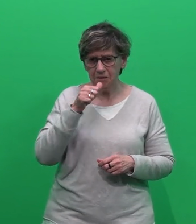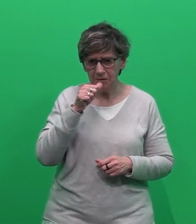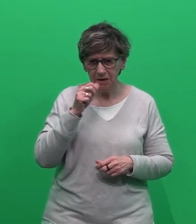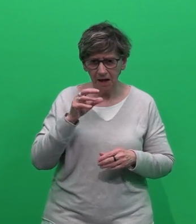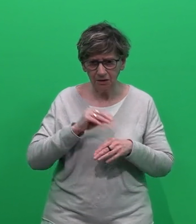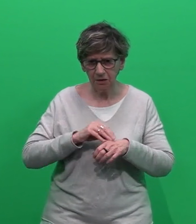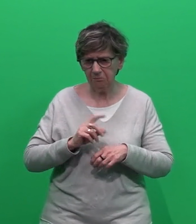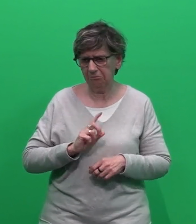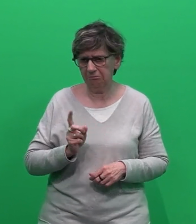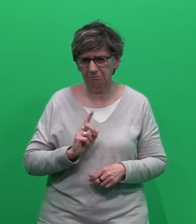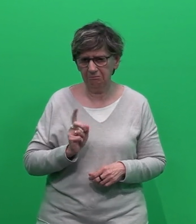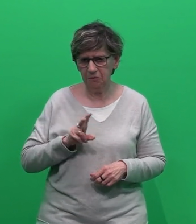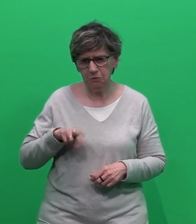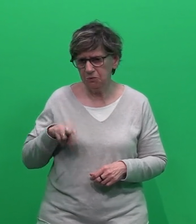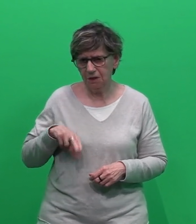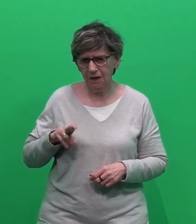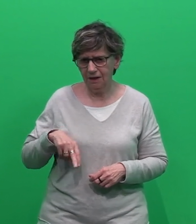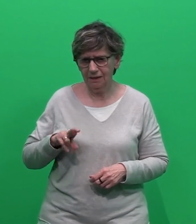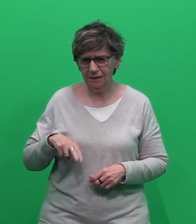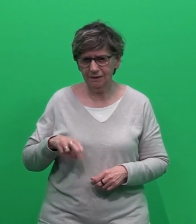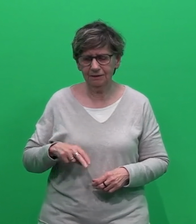No bec mai alcohol.